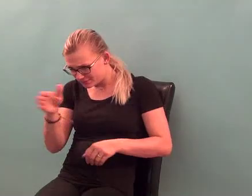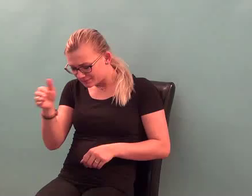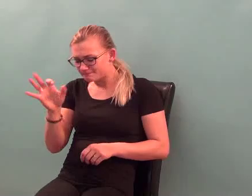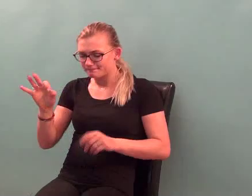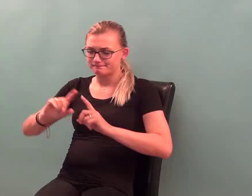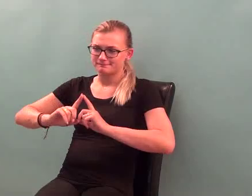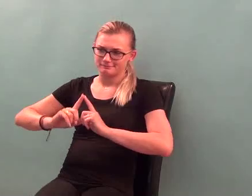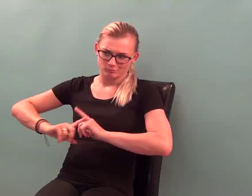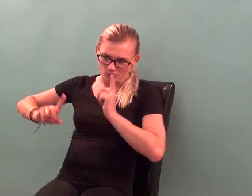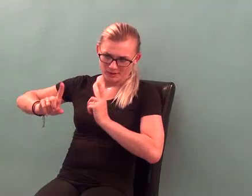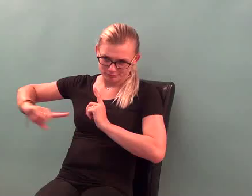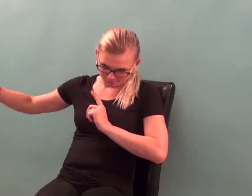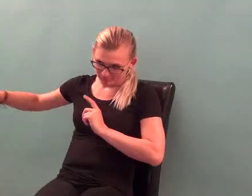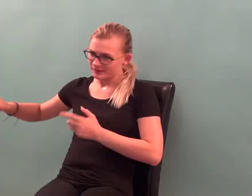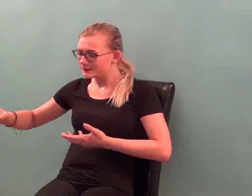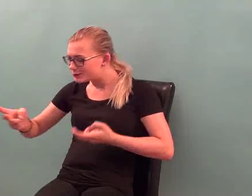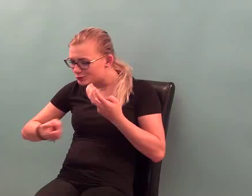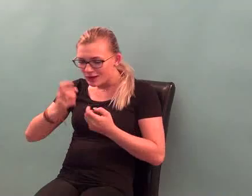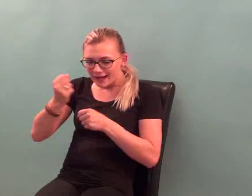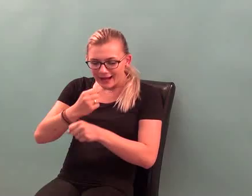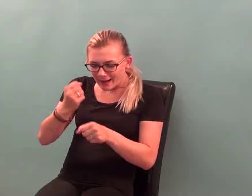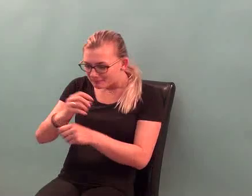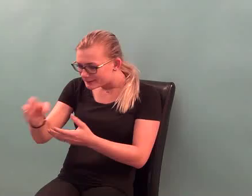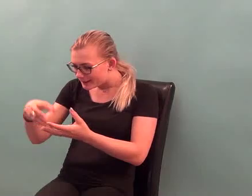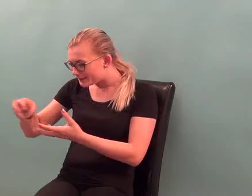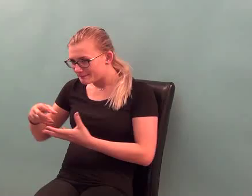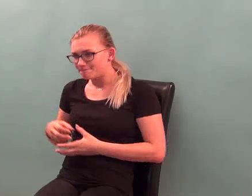Chłopiec idzie, szuka kamieni i je zbiera.